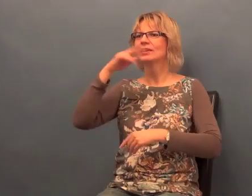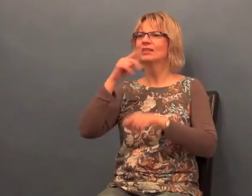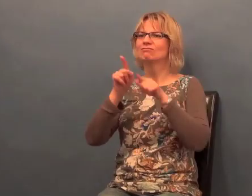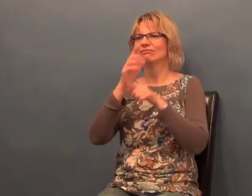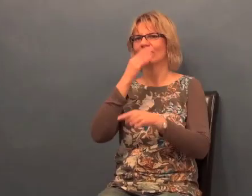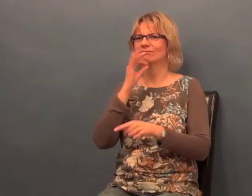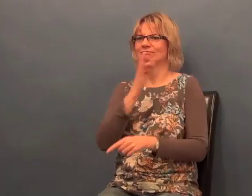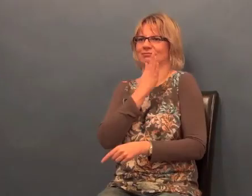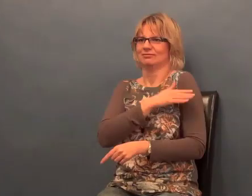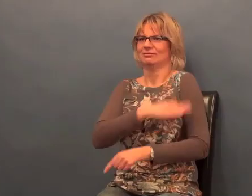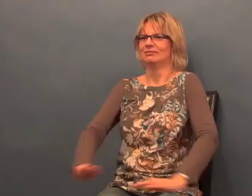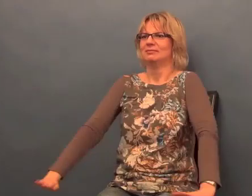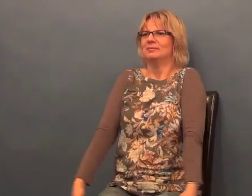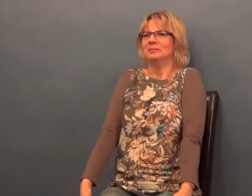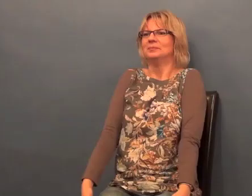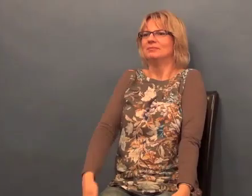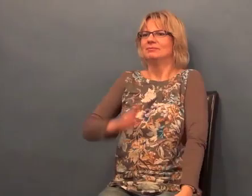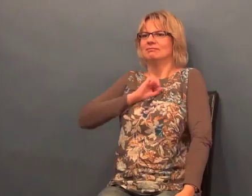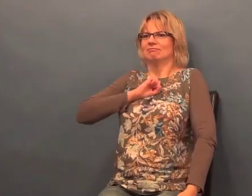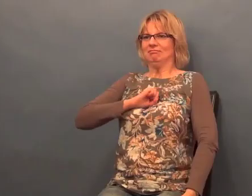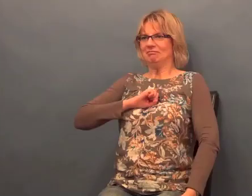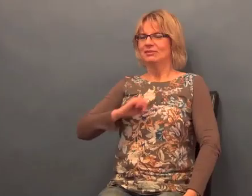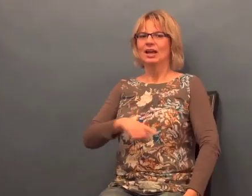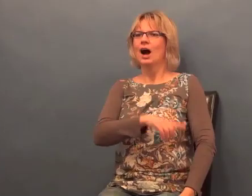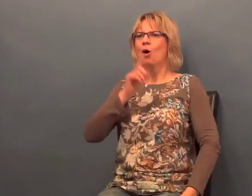Tata stoi sztywno i cierpliwie niczym służący.